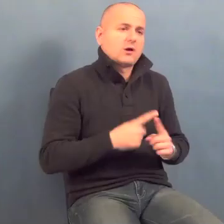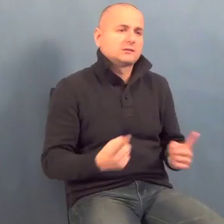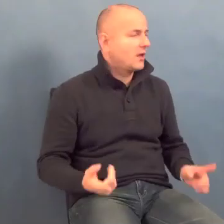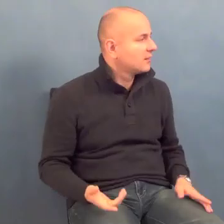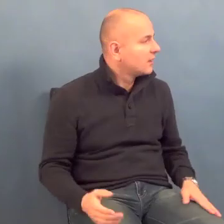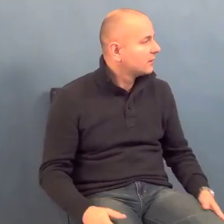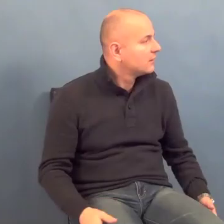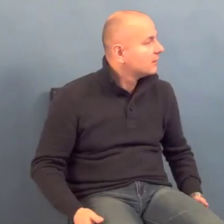Takie jest moje zdanie.